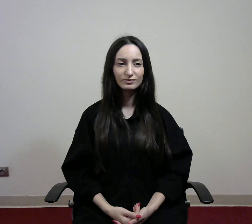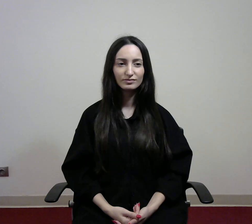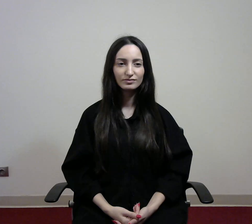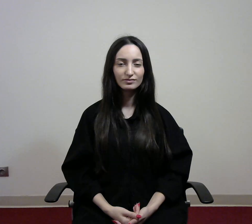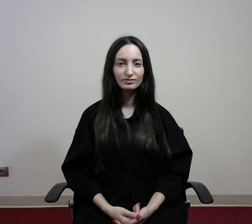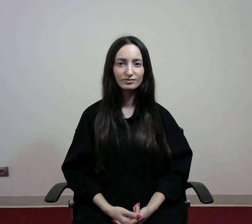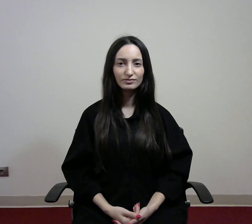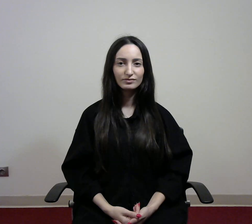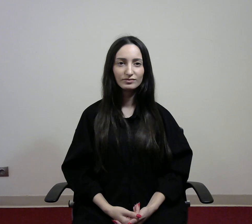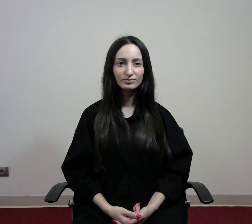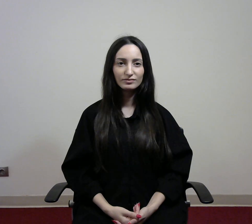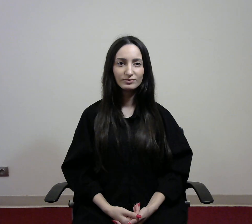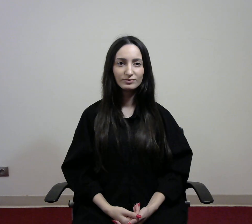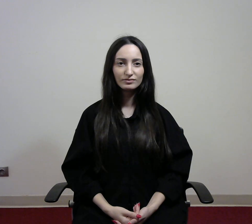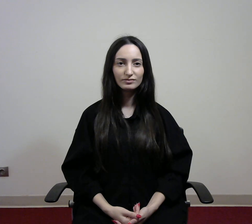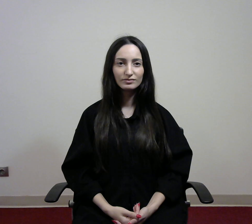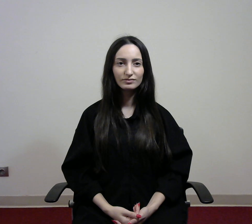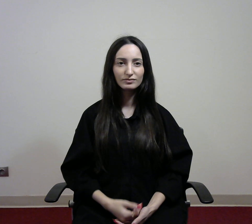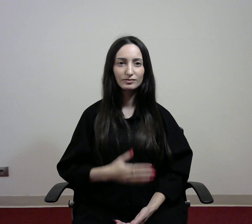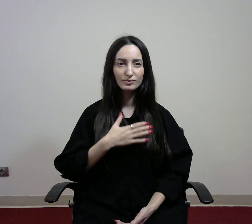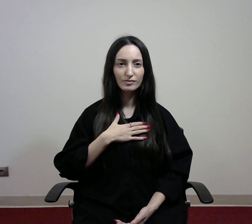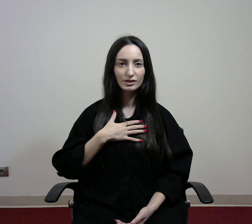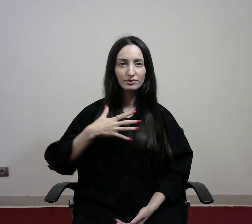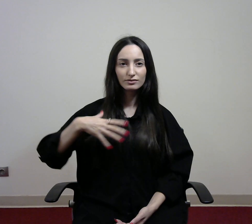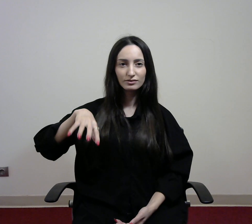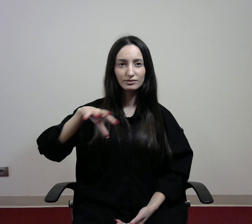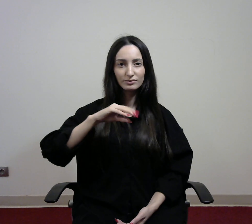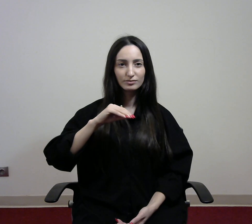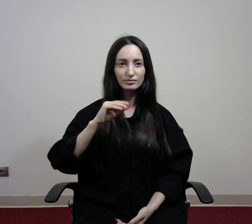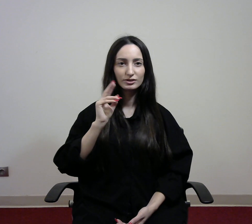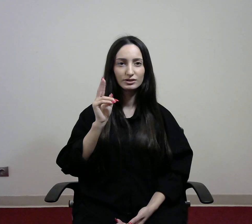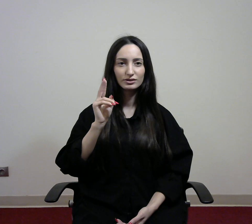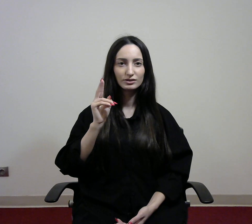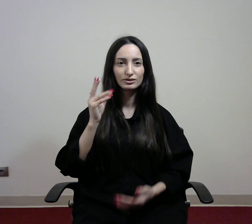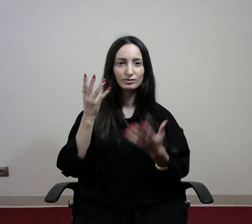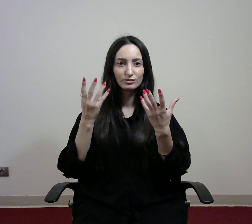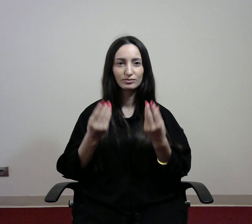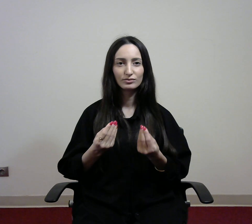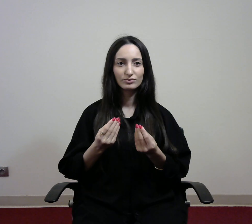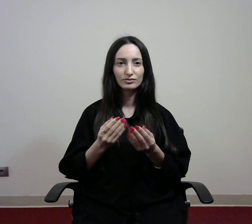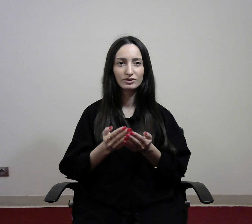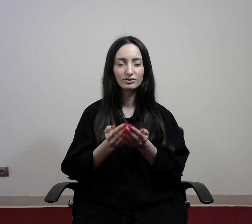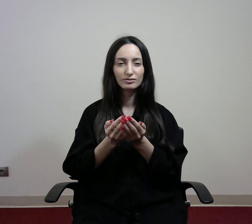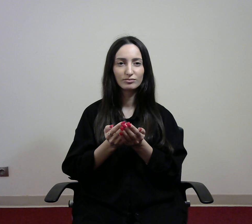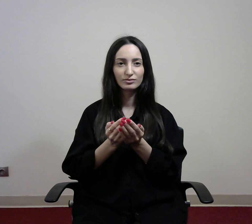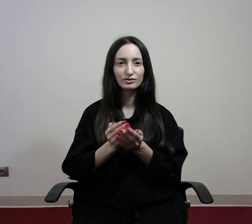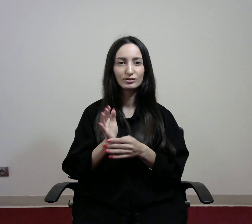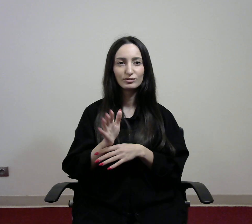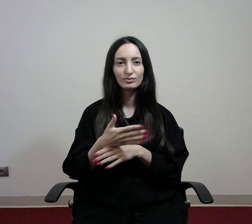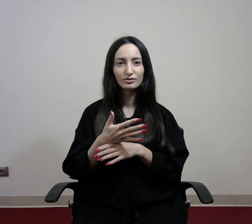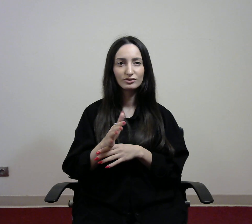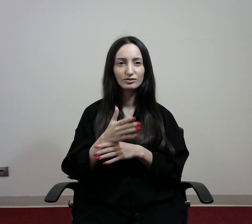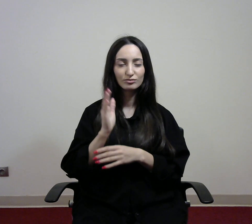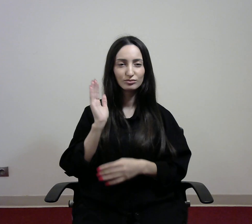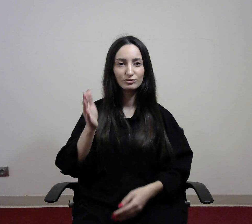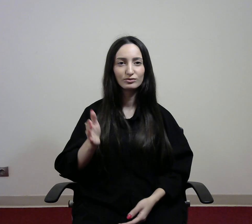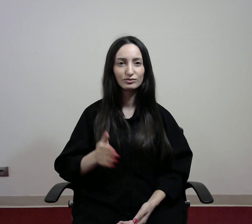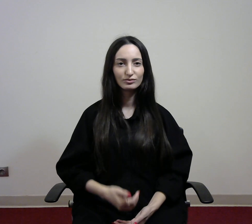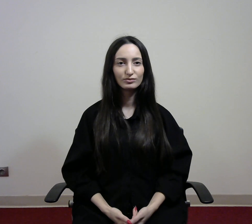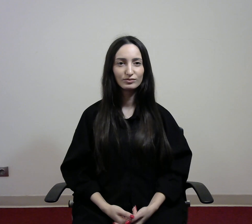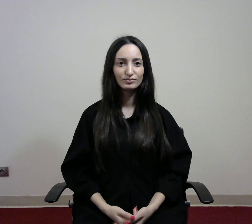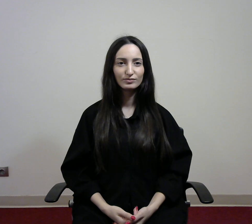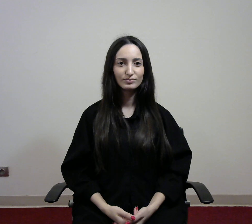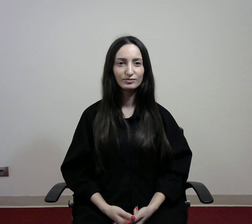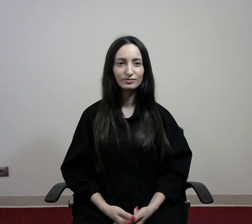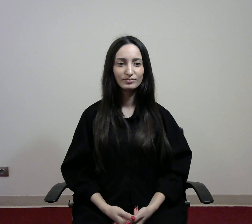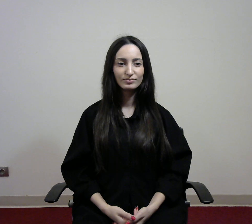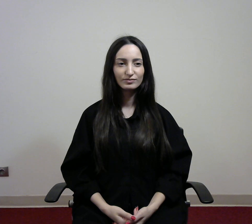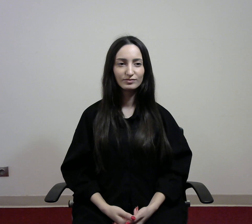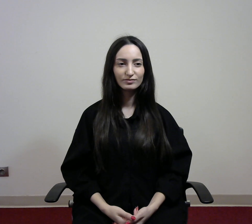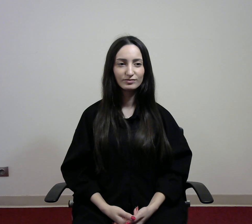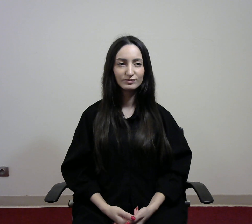Biz cümə günü gəmi gəzintisində olacağıq